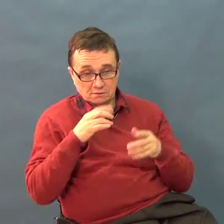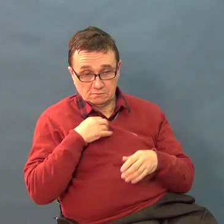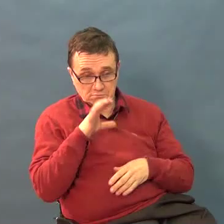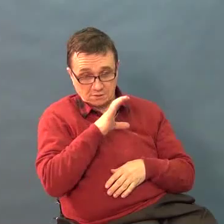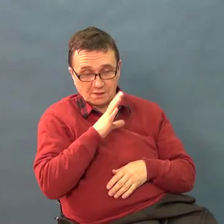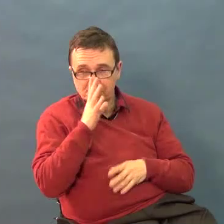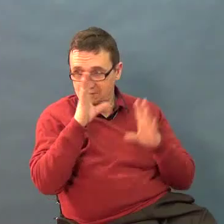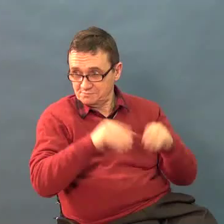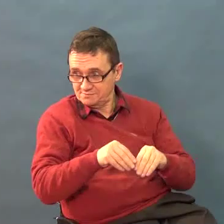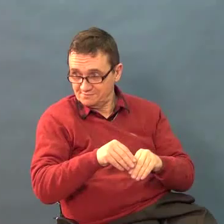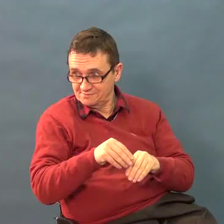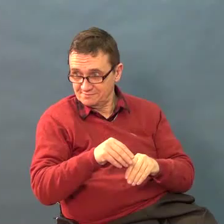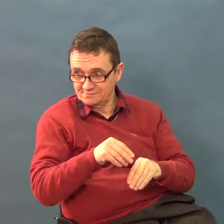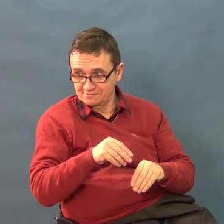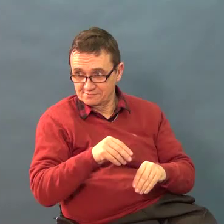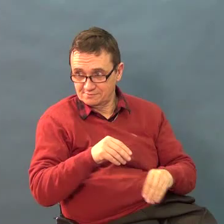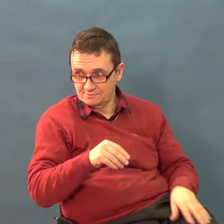Czy ja mam najpierw oglądać i poczekać aż zgaśnie?